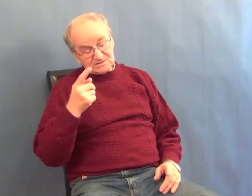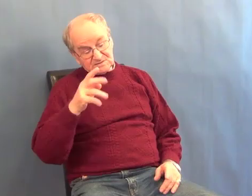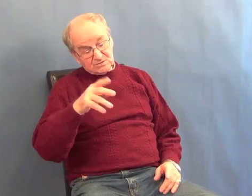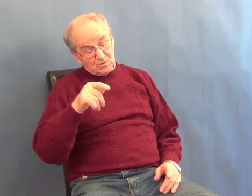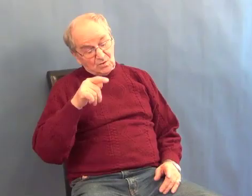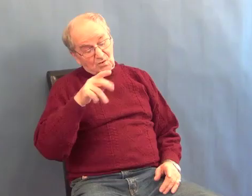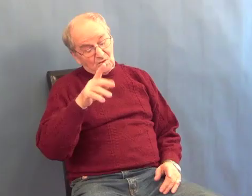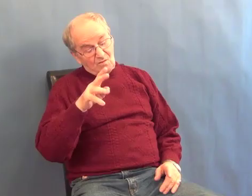To znaczy...